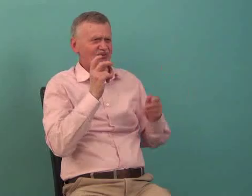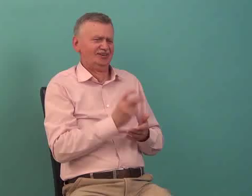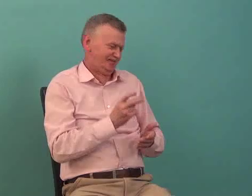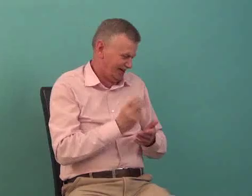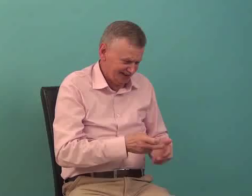Rozsypują się.